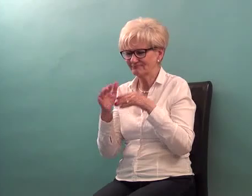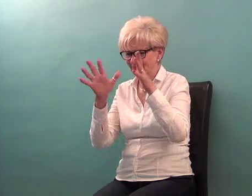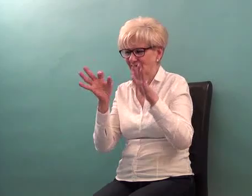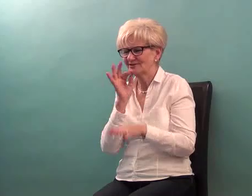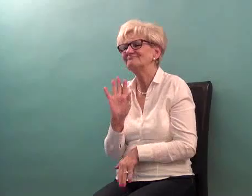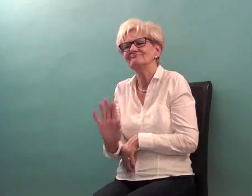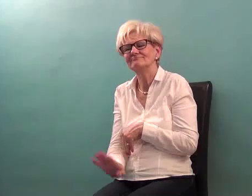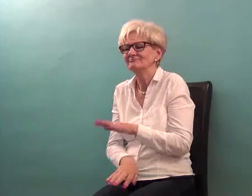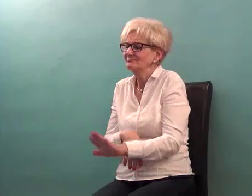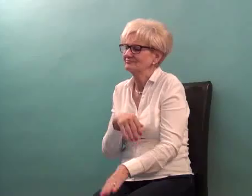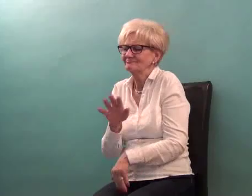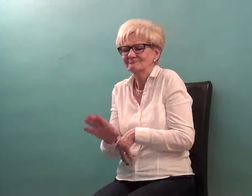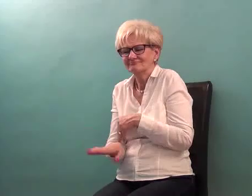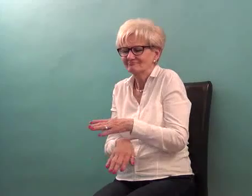Kot powoli podchodzi.